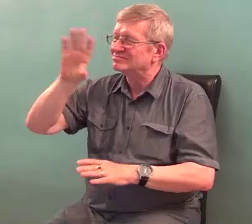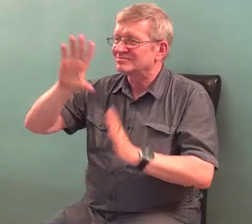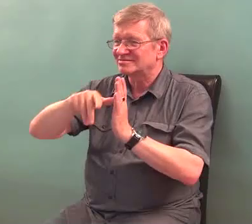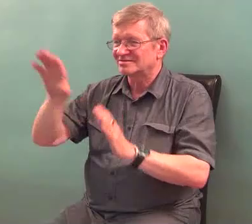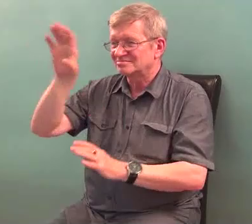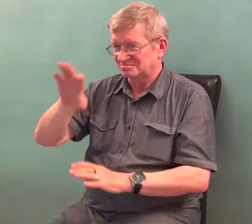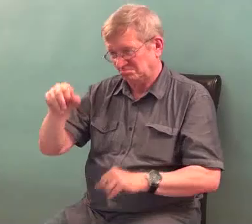Obejrzymy, dobrze?